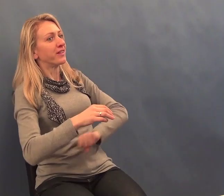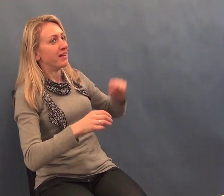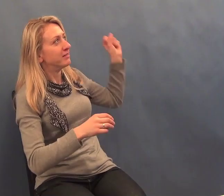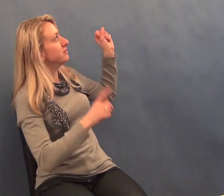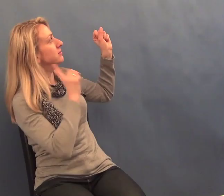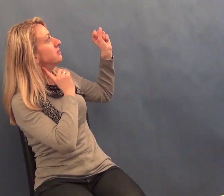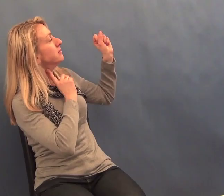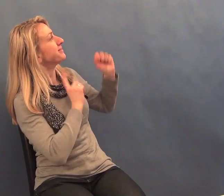Przyłapany trzyma w podniesionej ręce kamień.